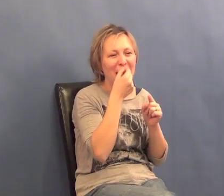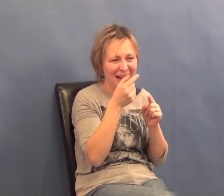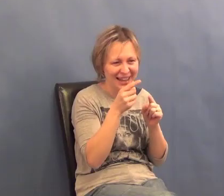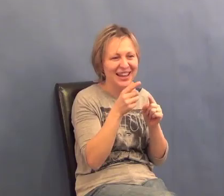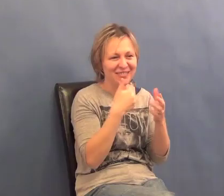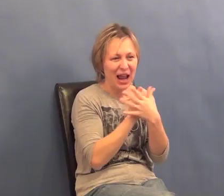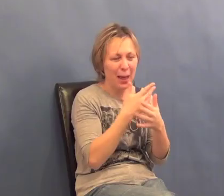No, Flip.